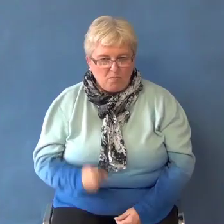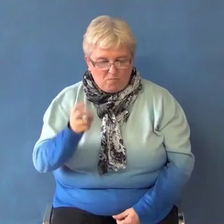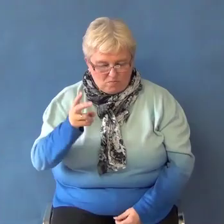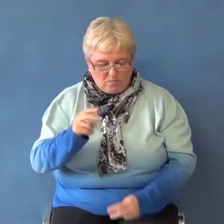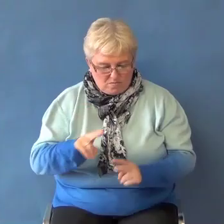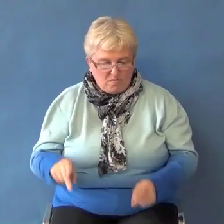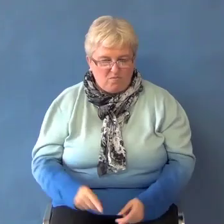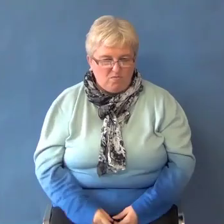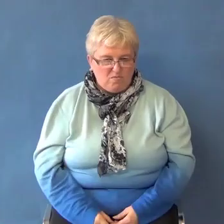Tak, nie wolno.